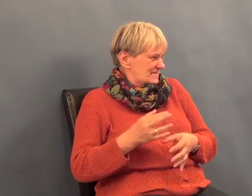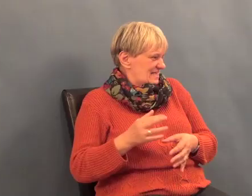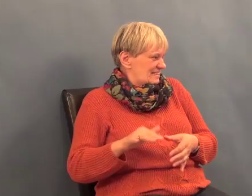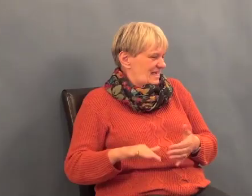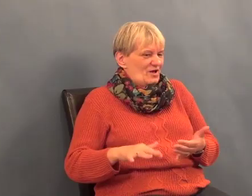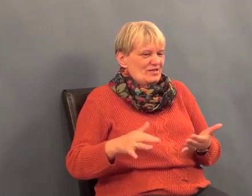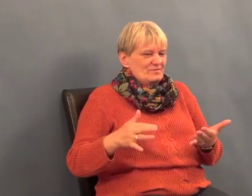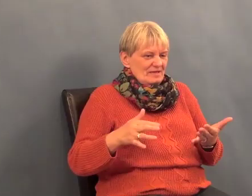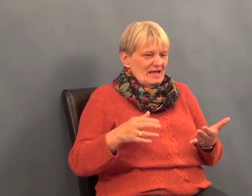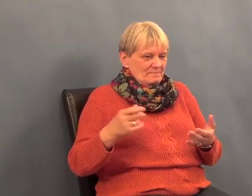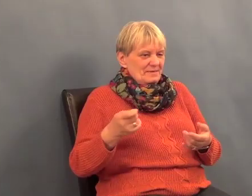Tak, Chaplin.